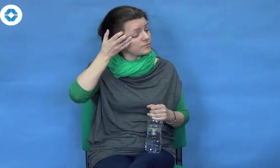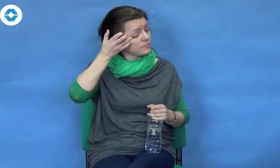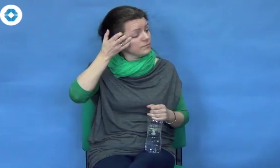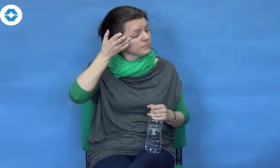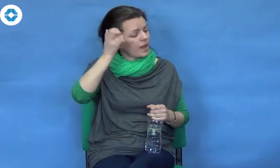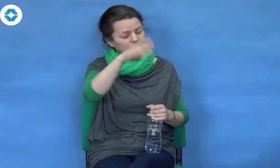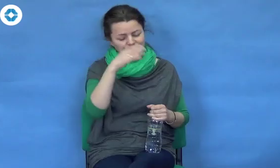A wiem, wiem.